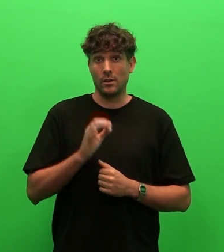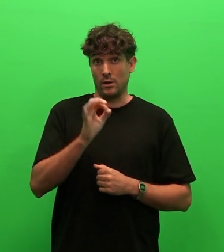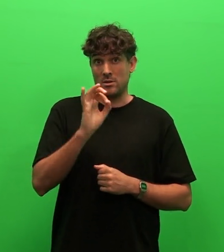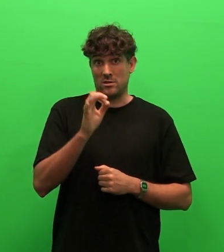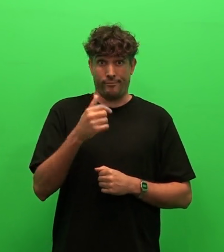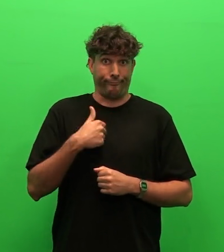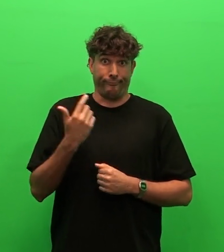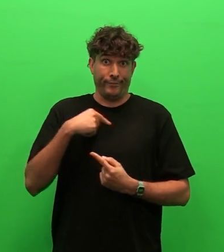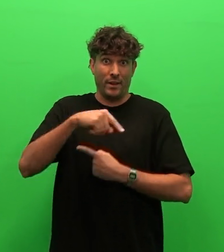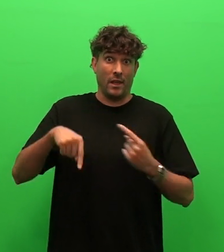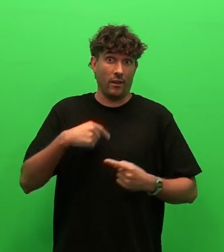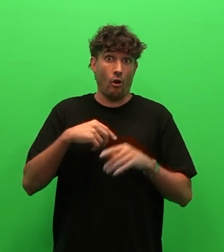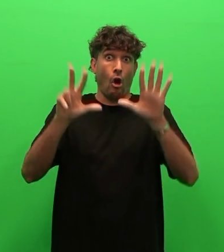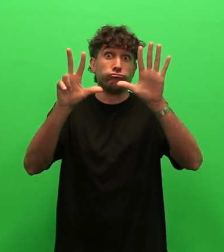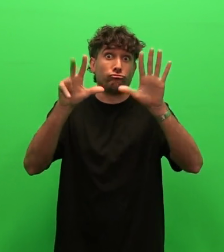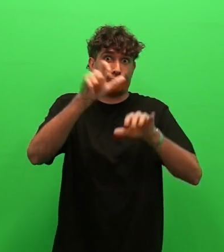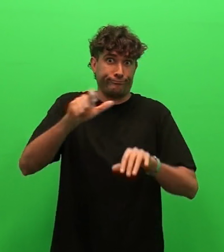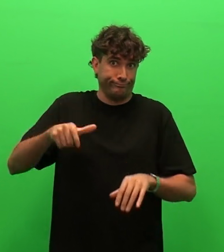Sí, amb la meva família, som vuit persones!